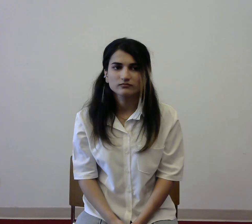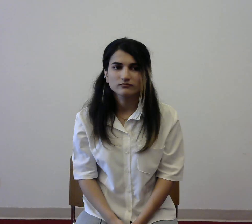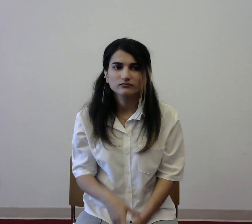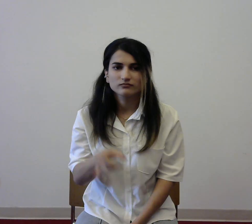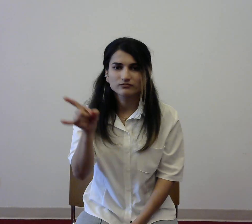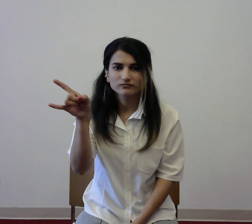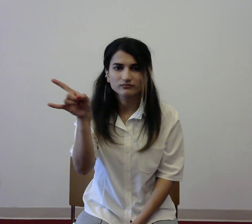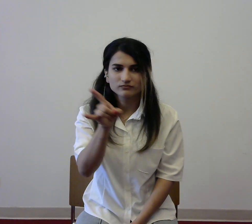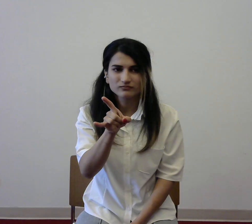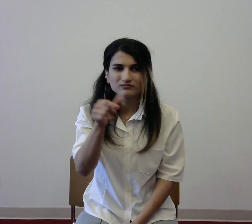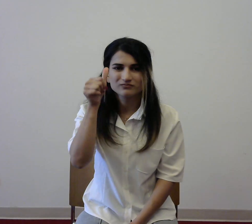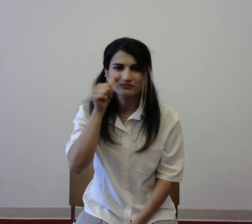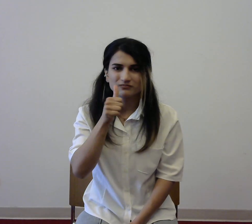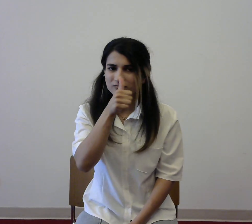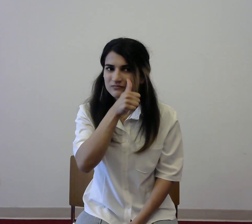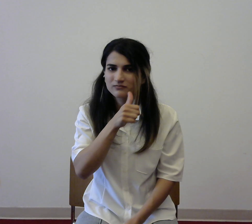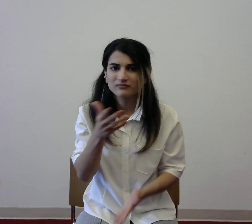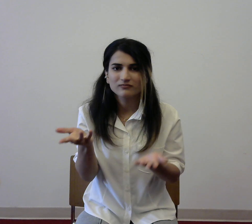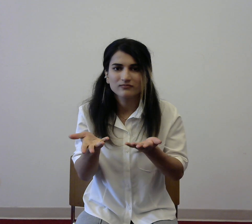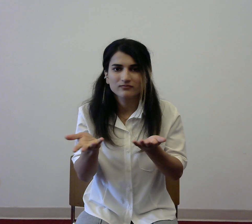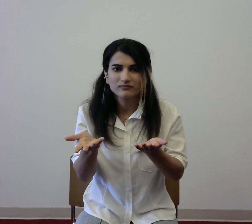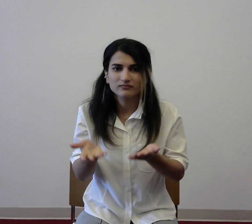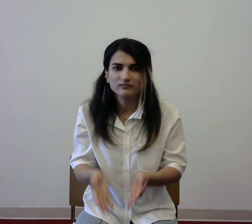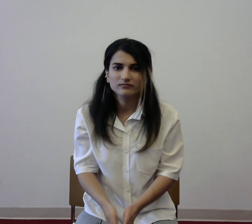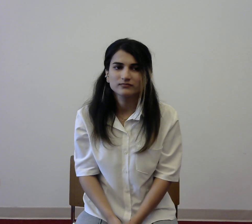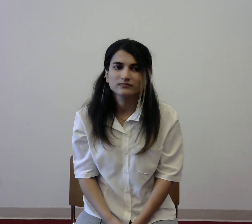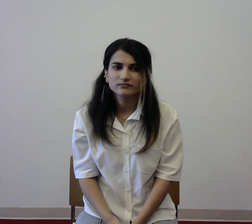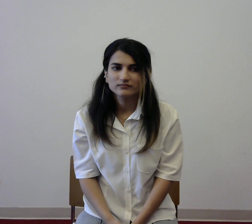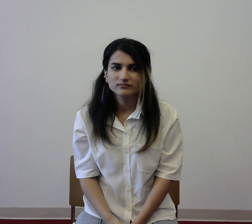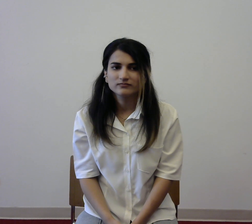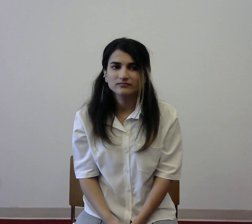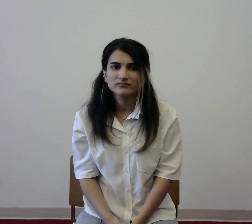WiFi-ın parolu nədir?